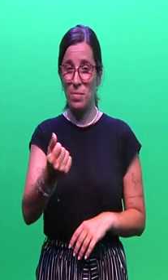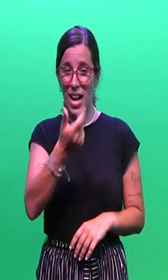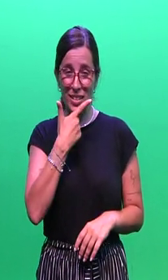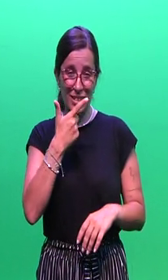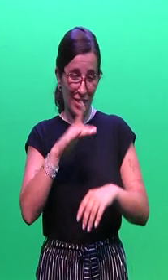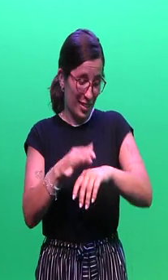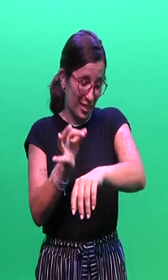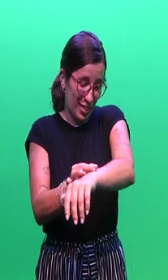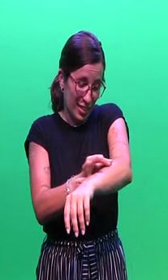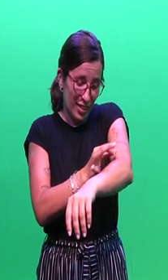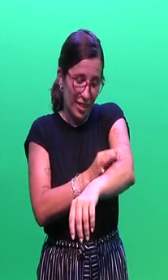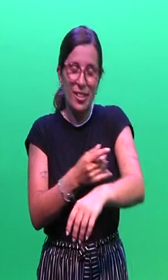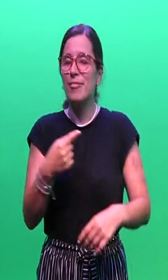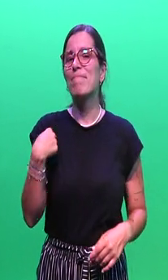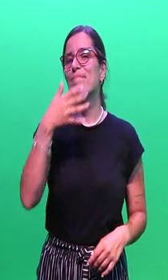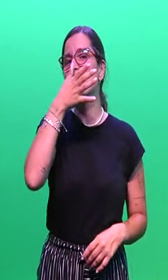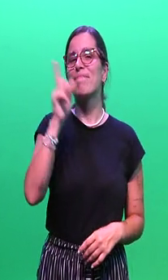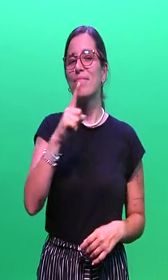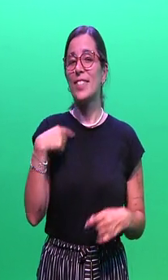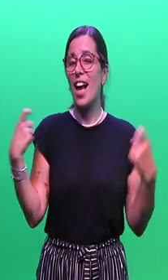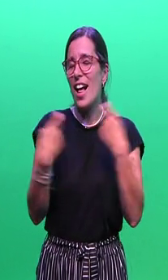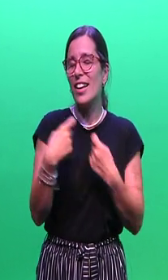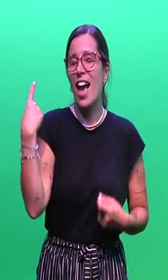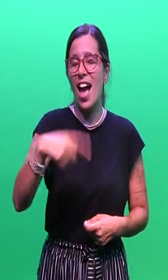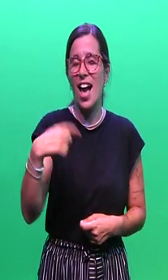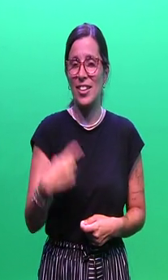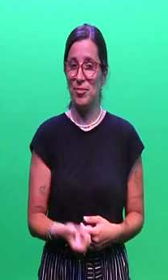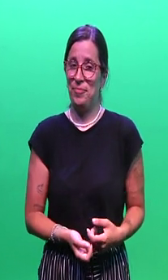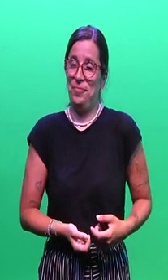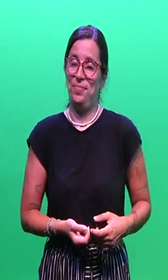No em puc prendre pastilles per les taques del braç, tinc al·lèrgia.